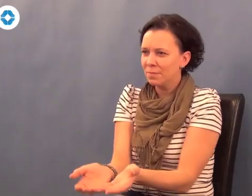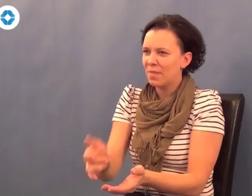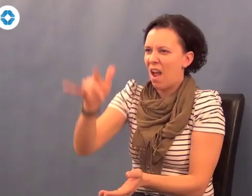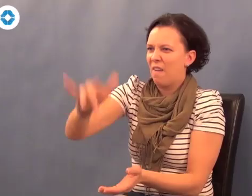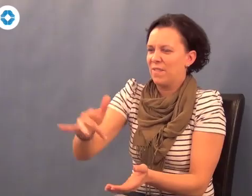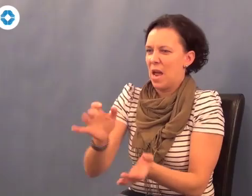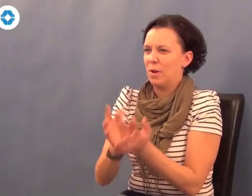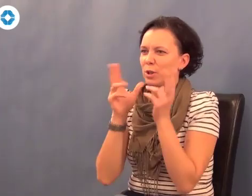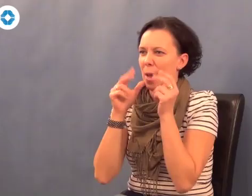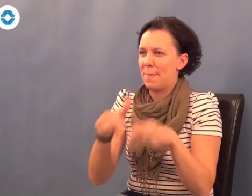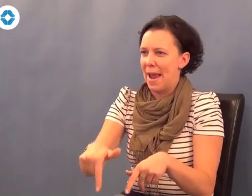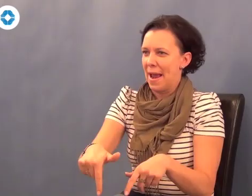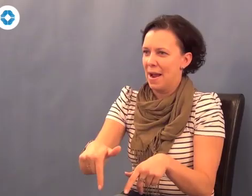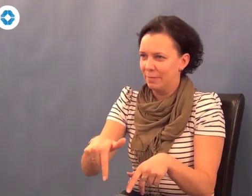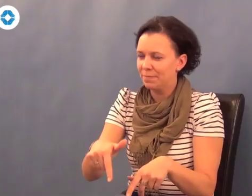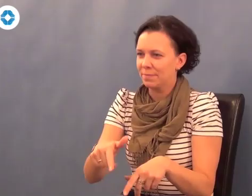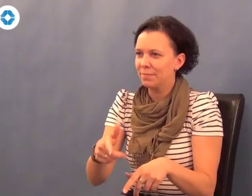W środku jest żaba.